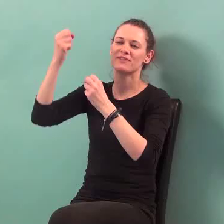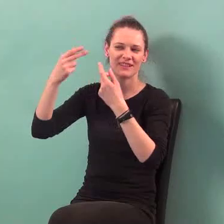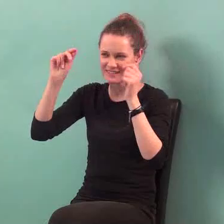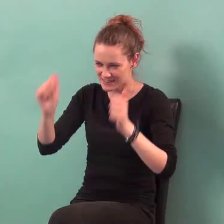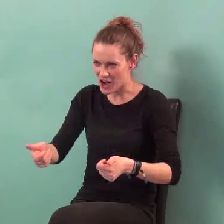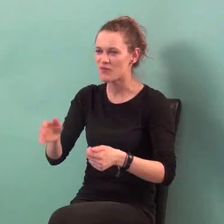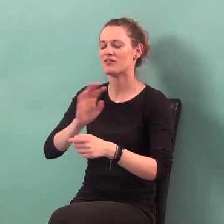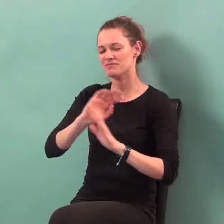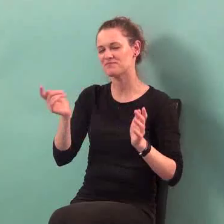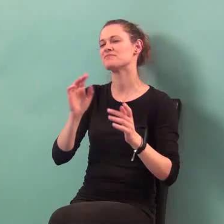Nic się nie stało.